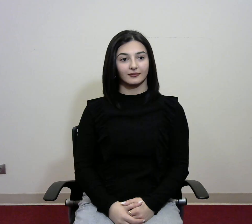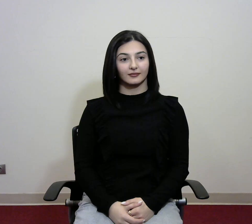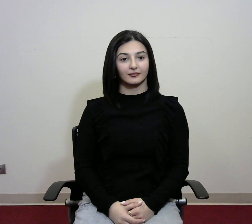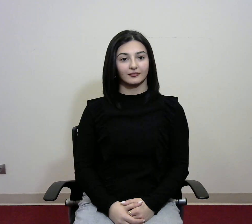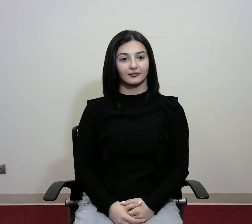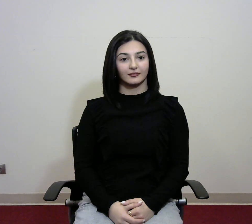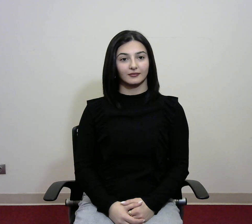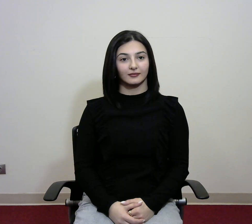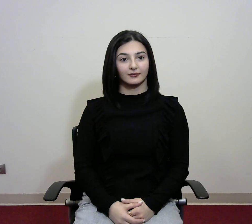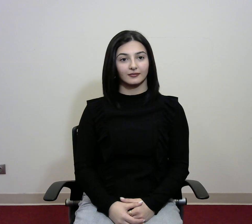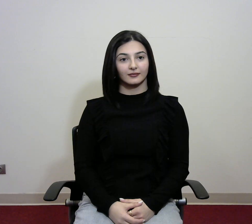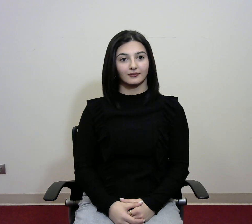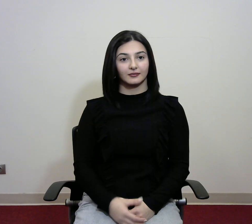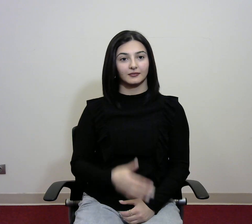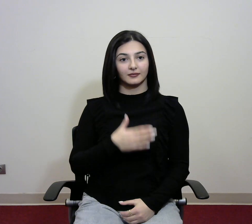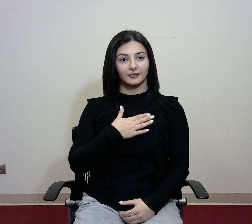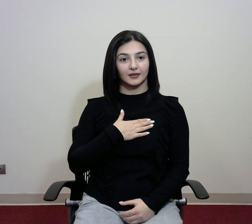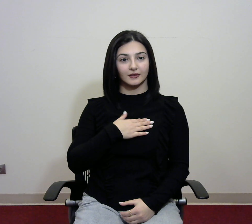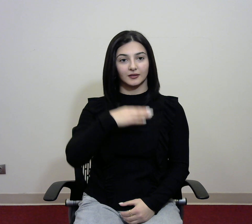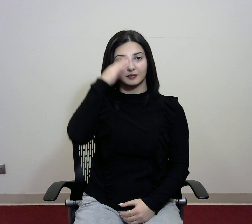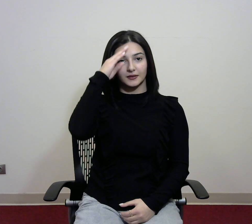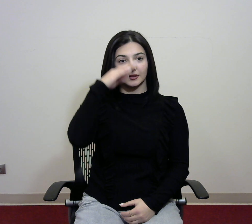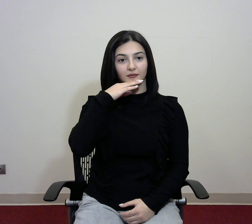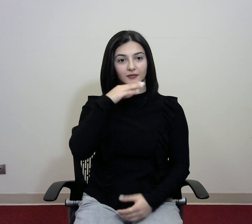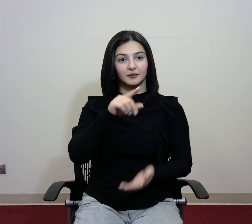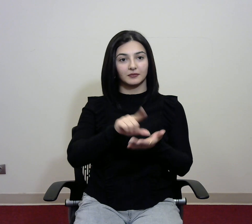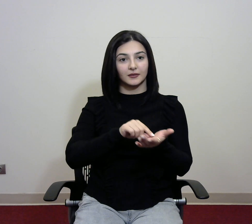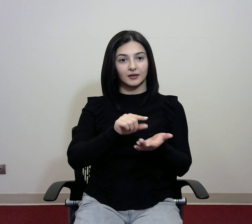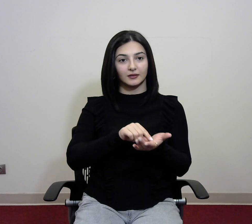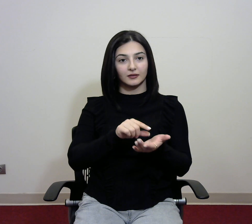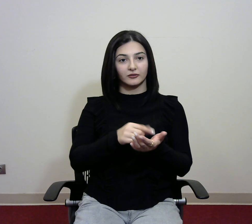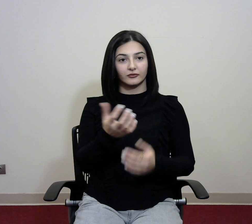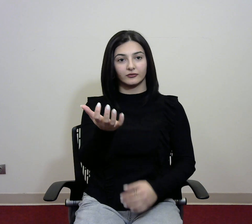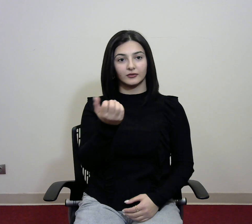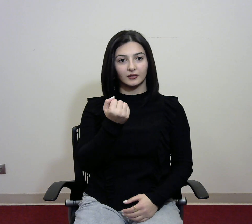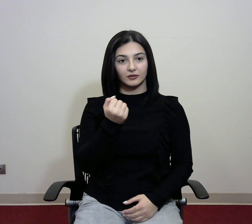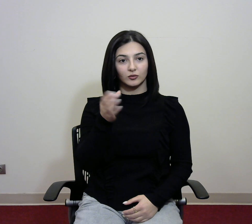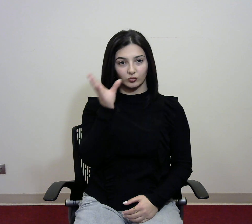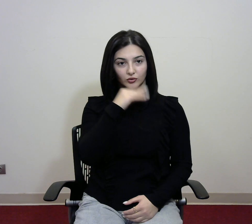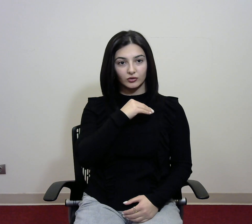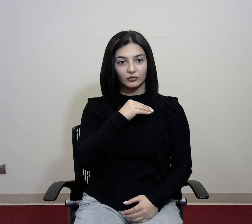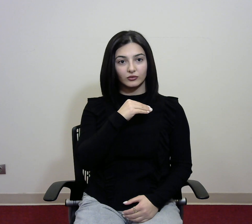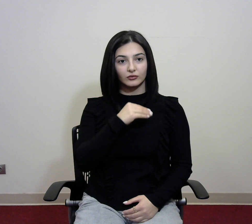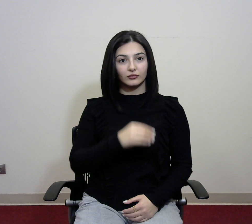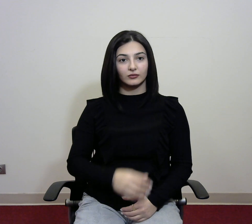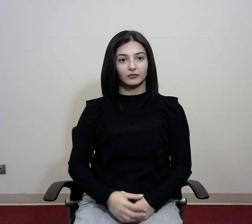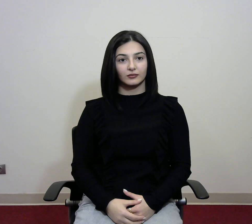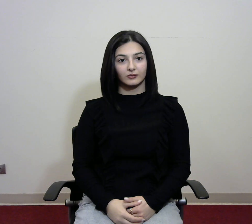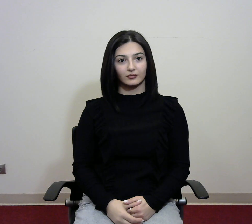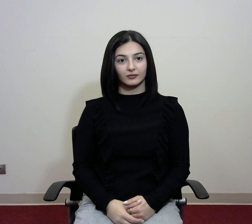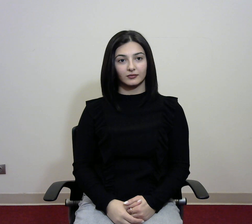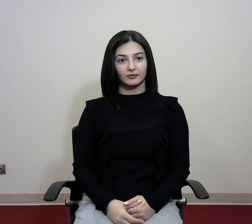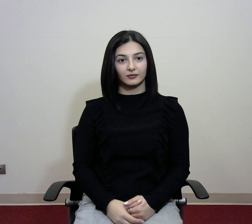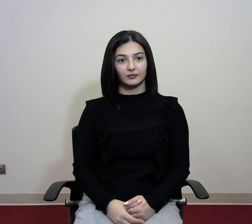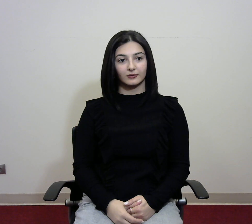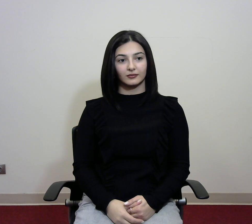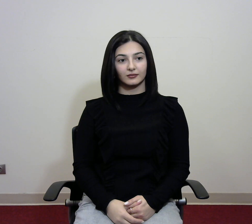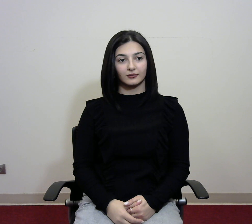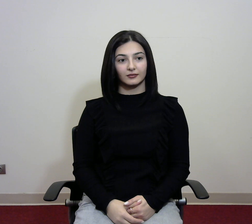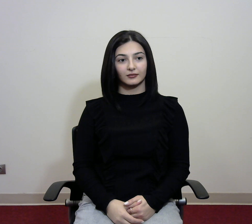Mən atamın pensiyasını ala bilərəm?